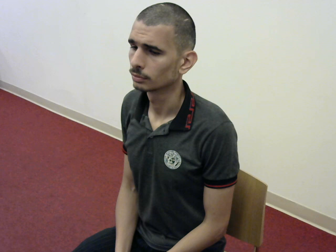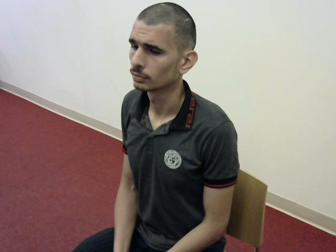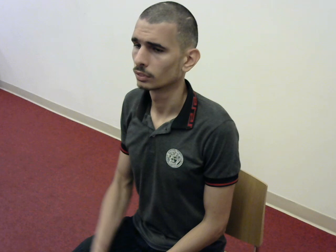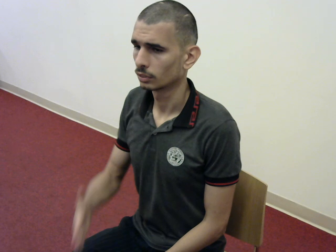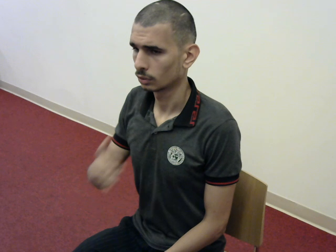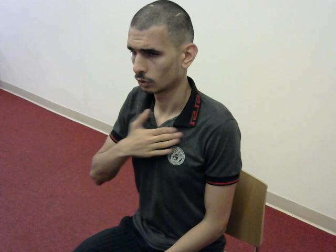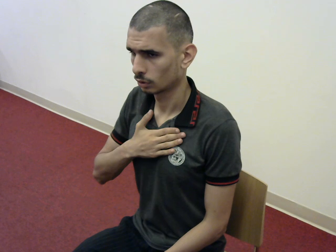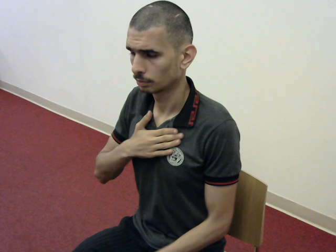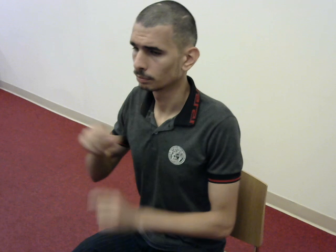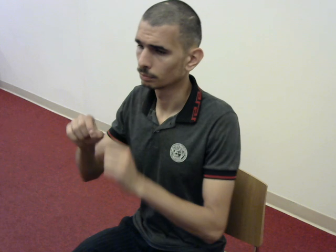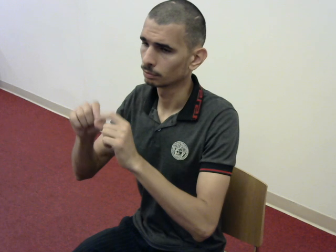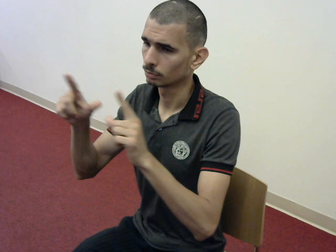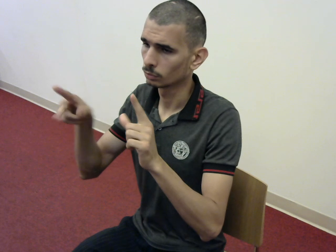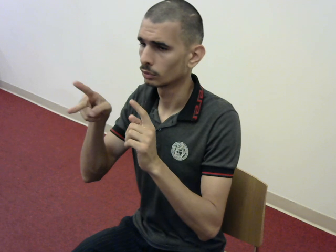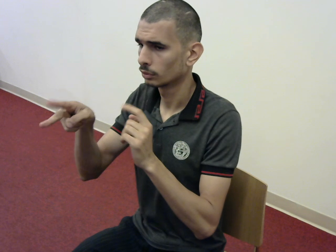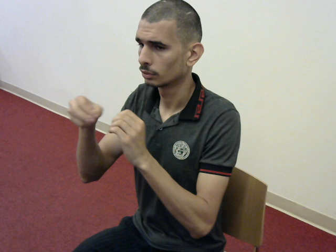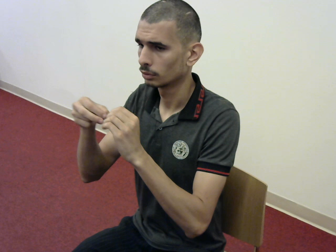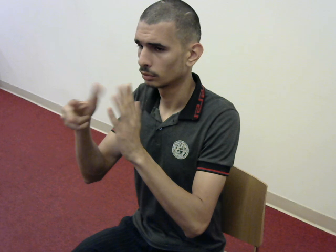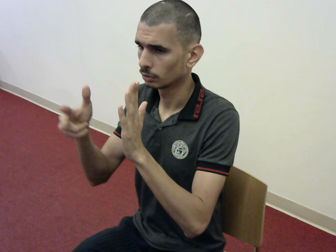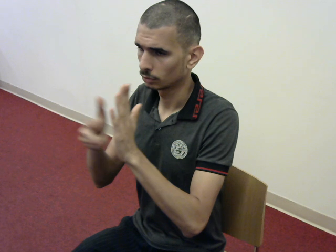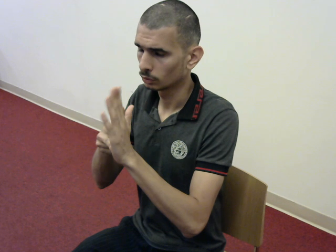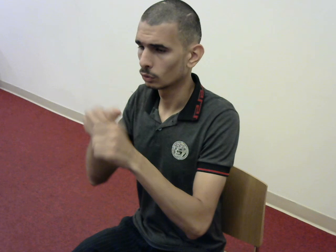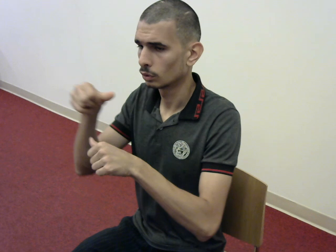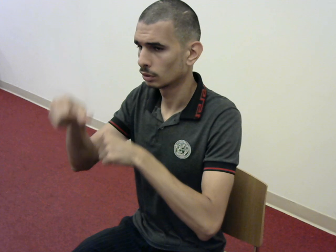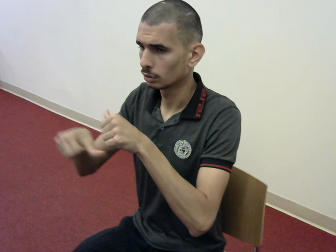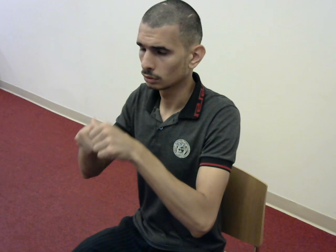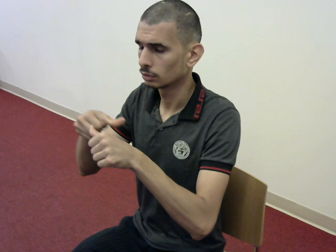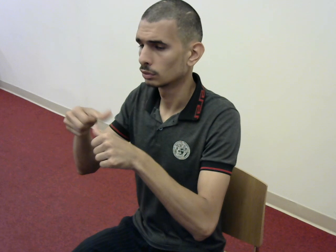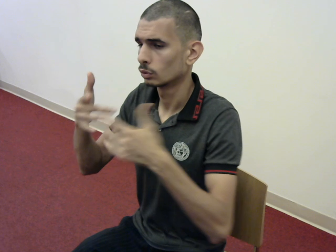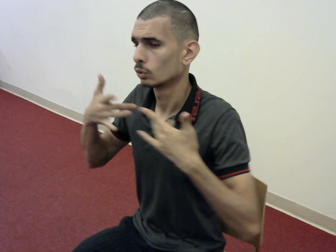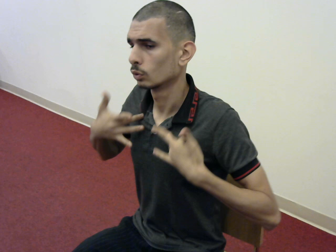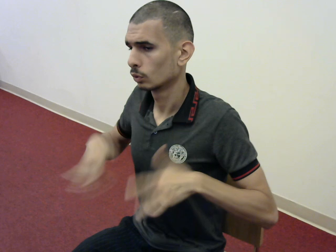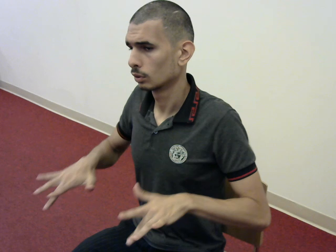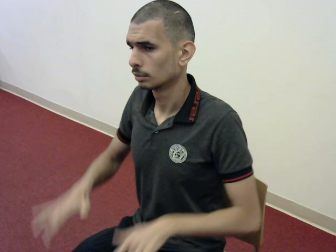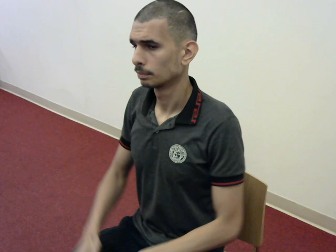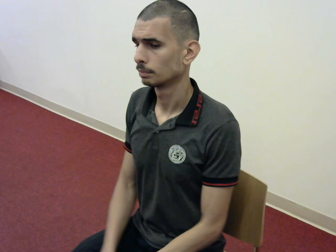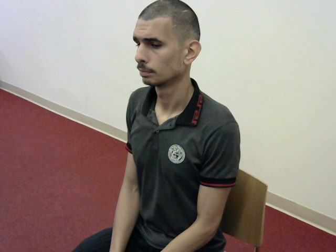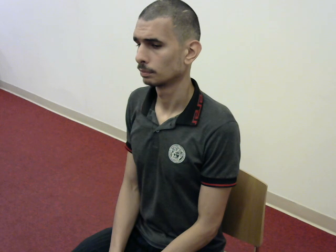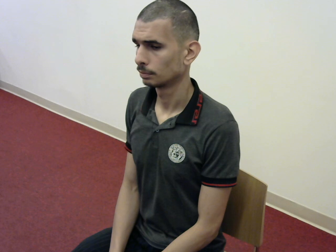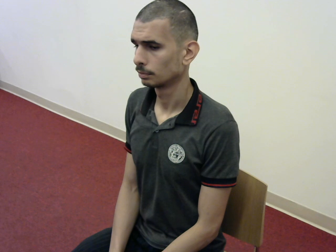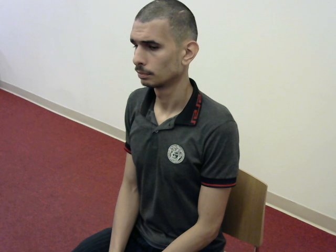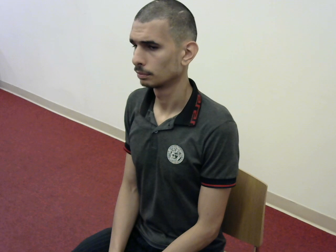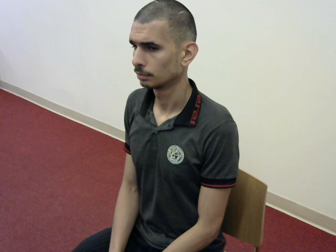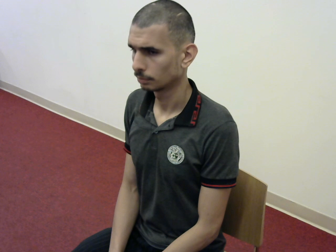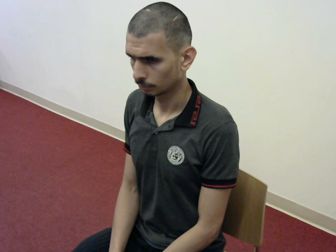Mən məktəbi 2018-ci ildə bitirmişəm